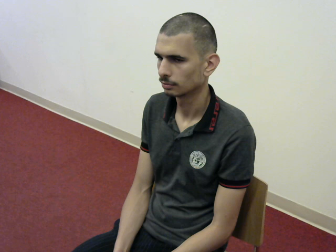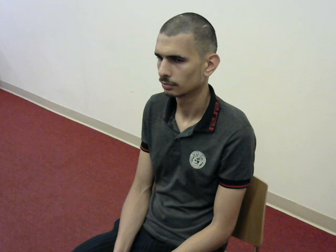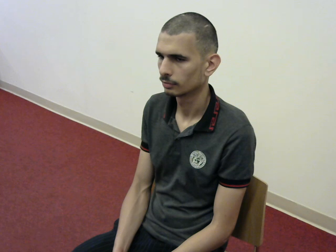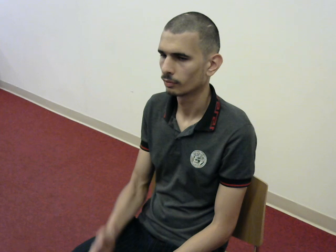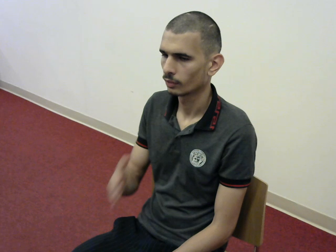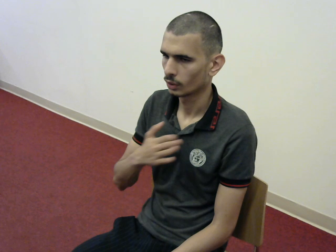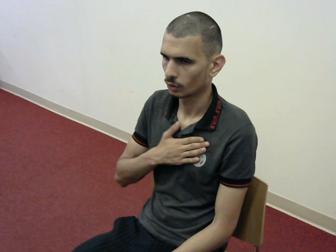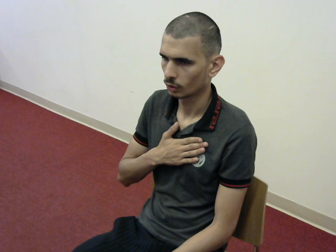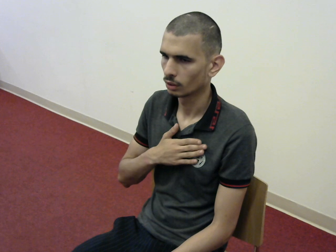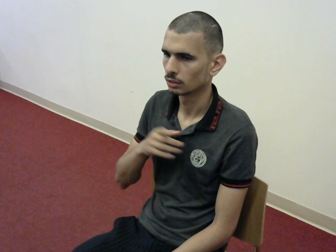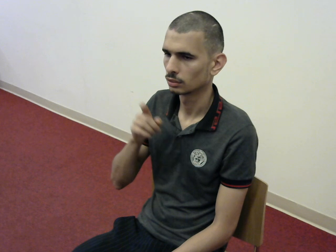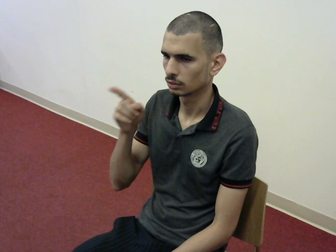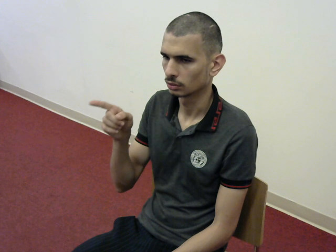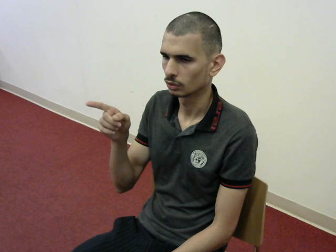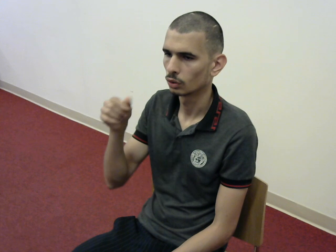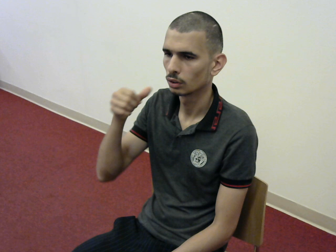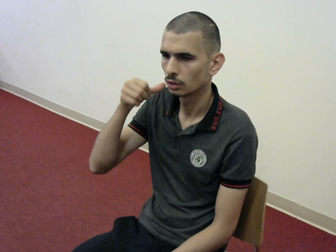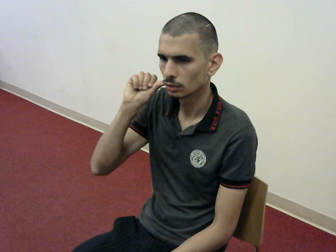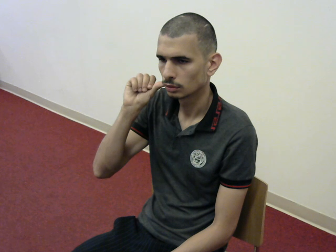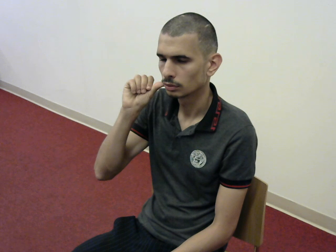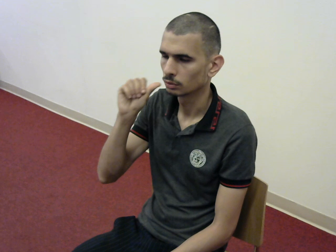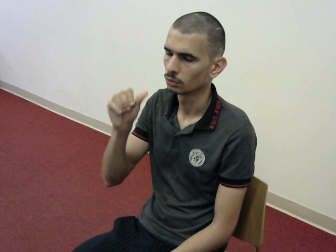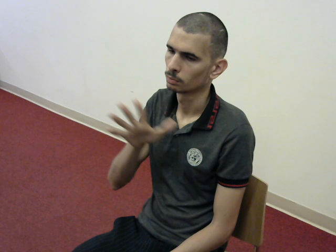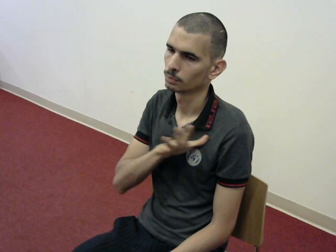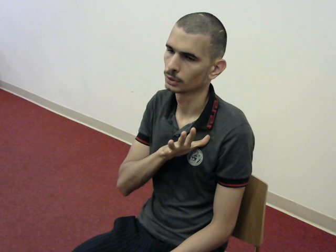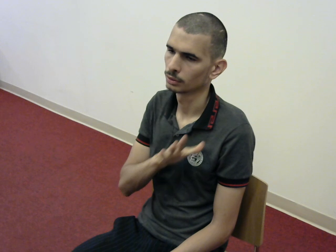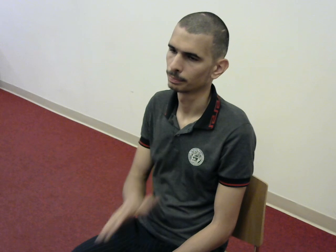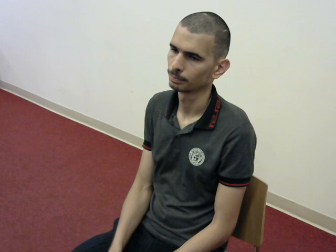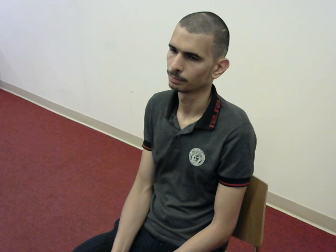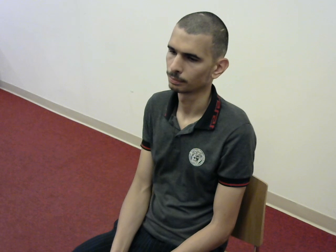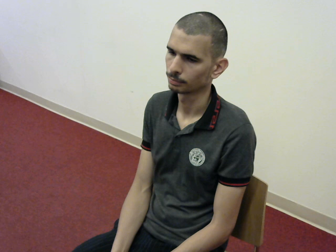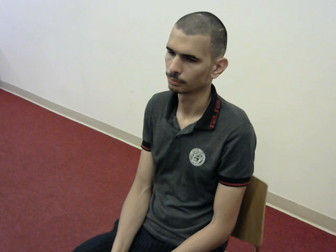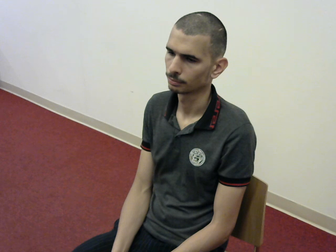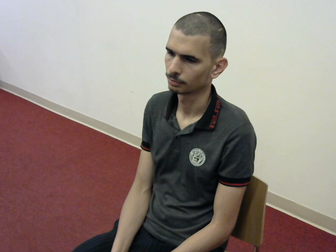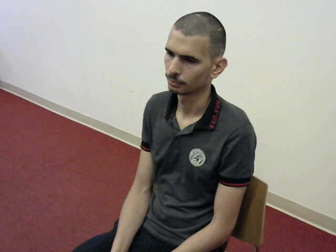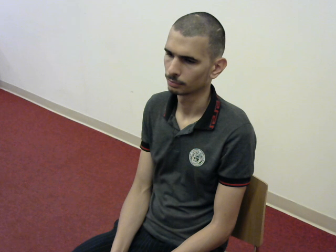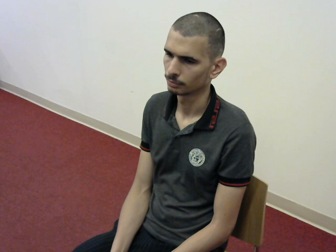Mən orda dünən olmuşam